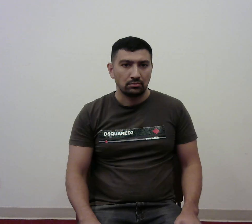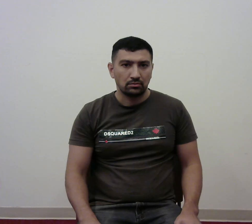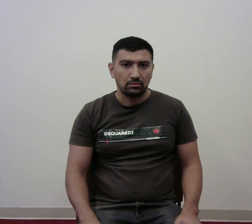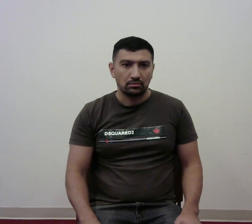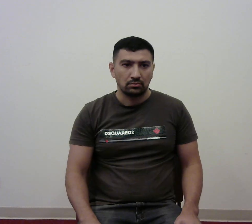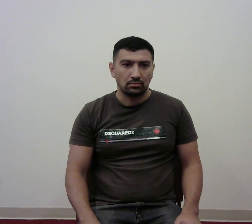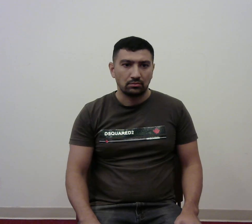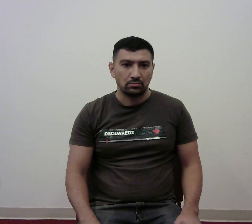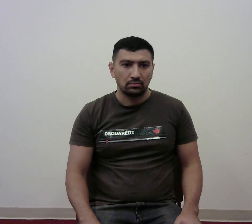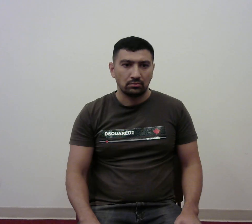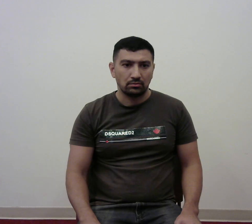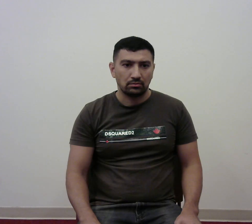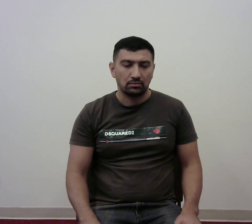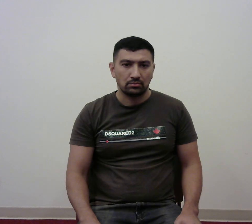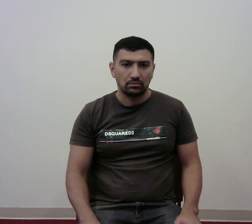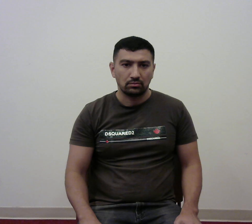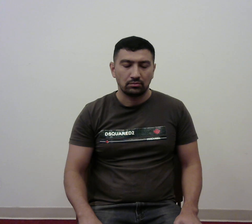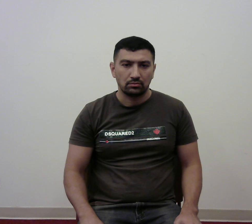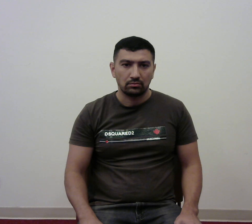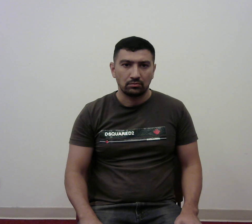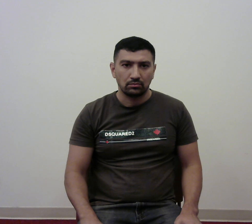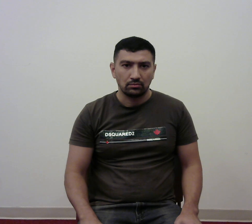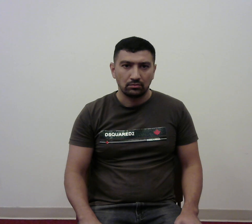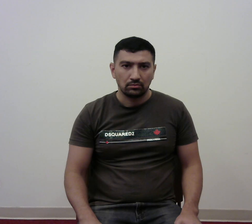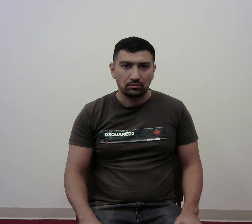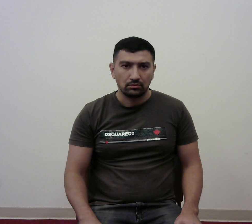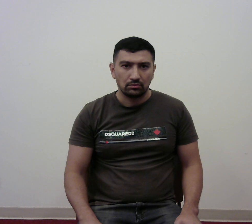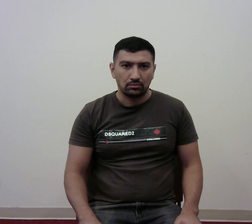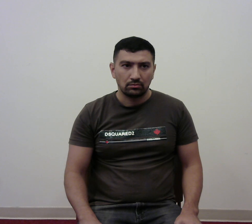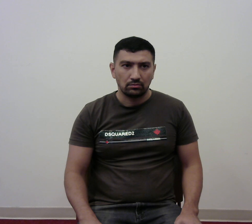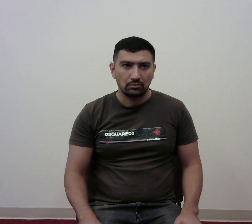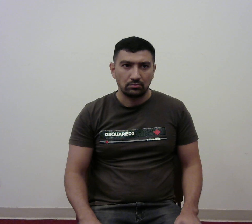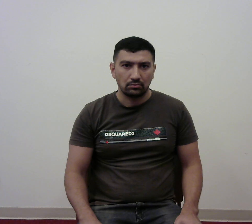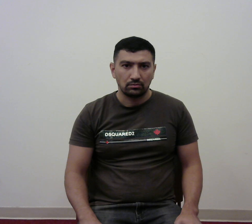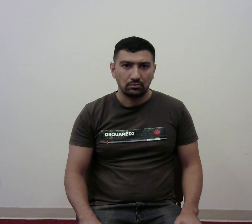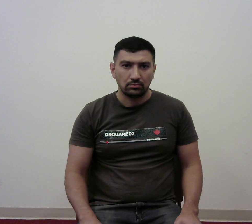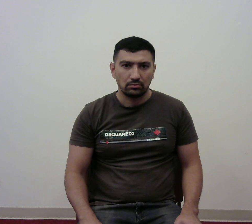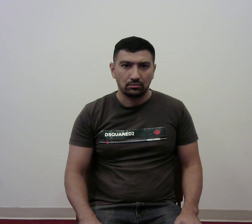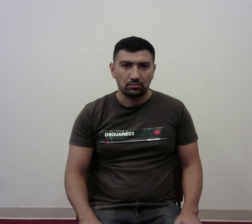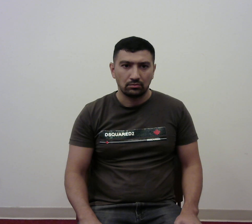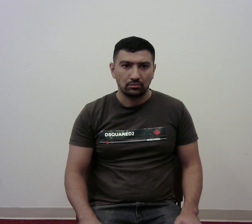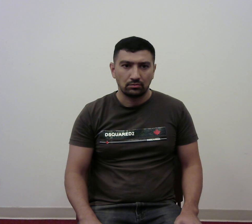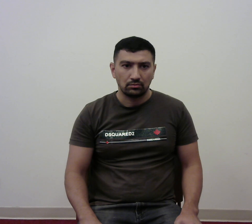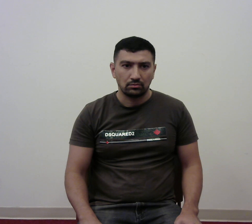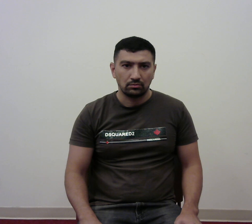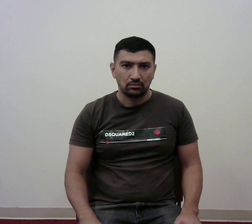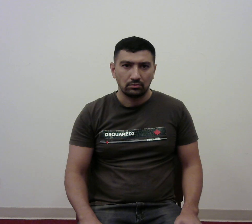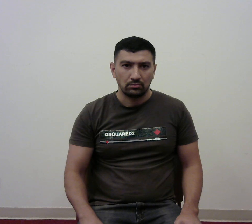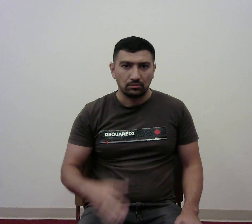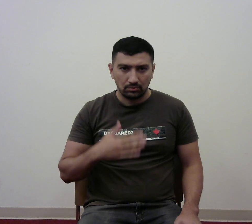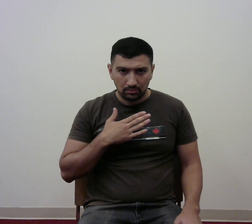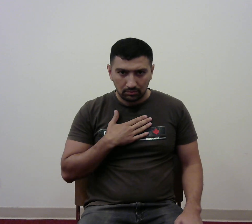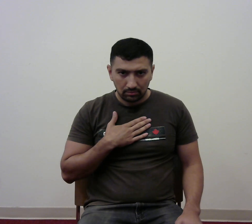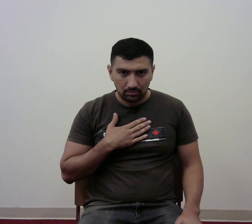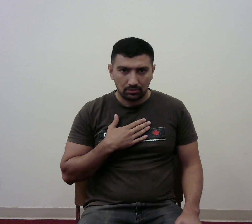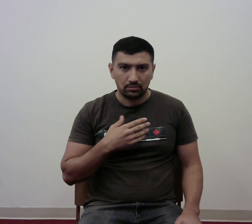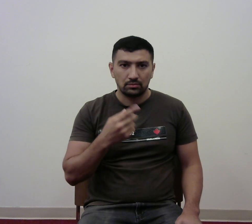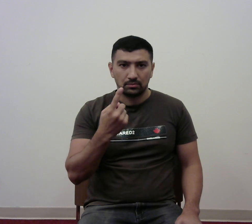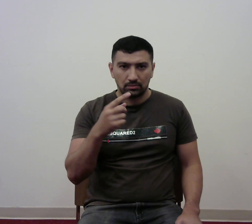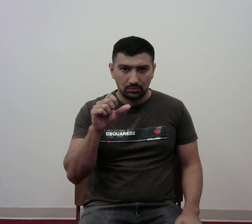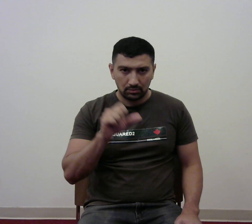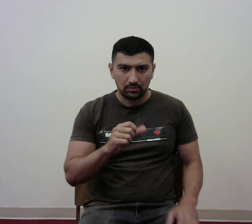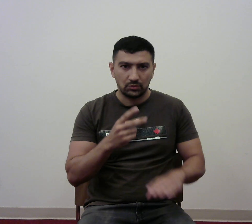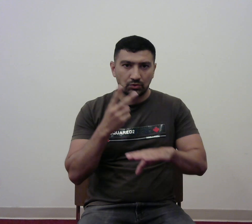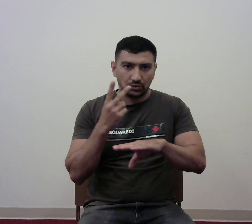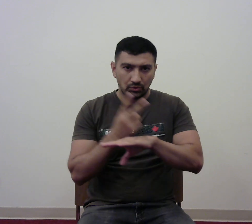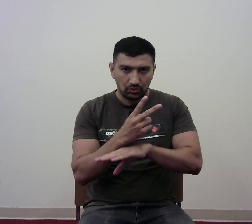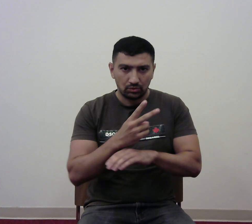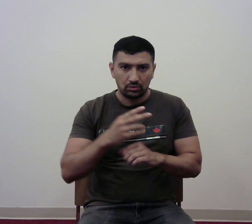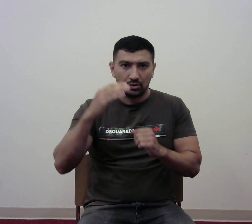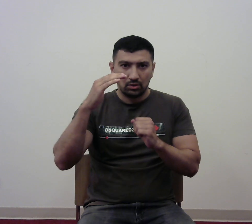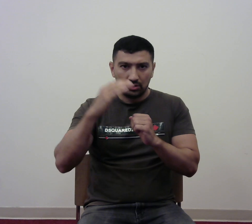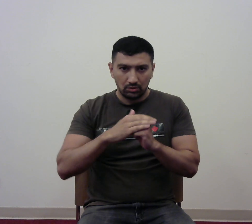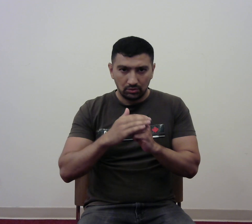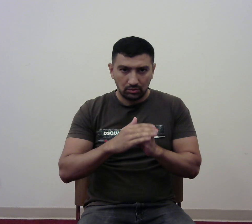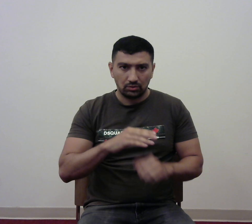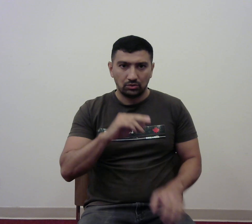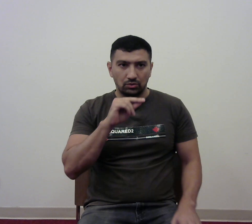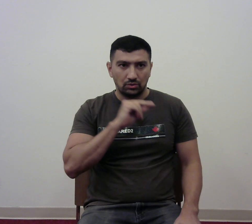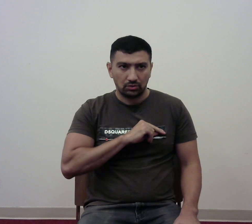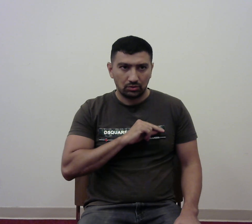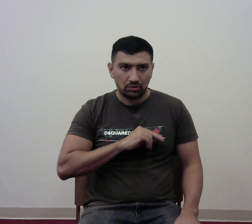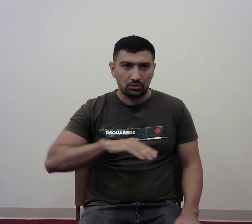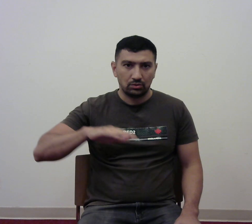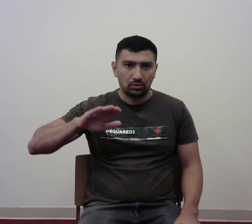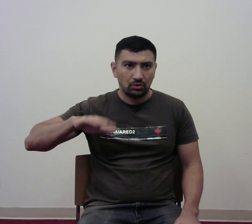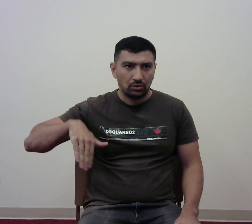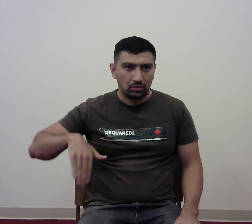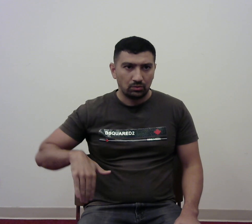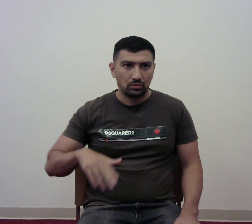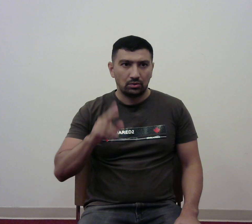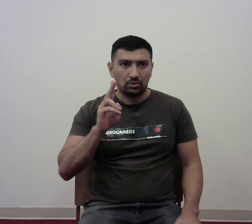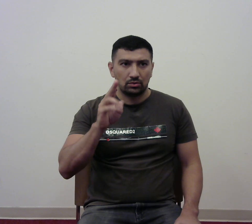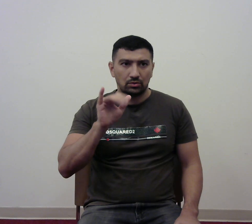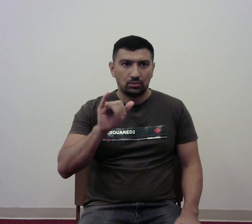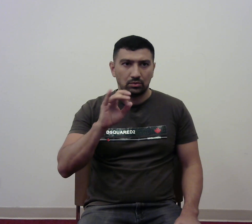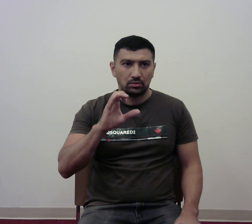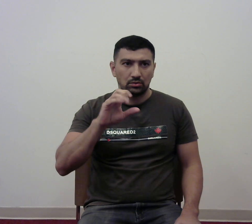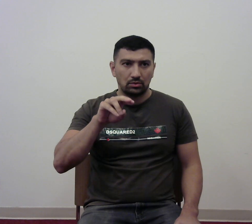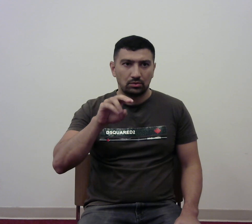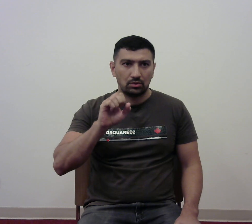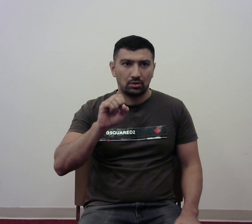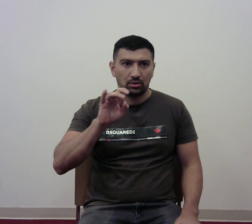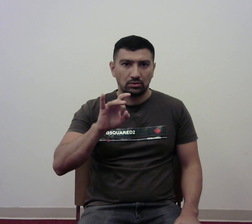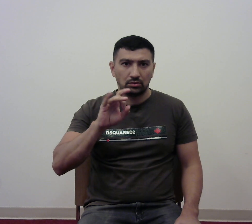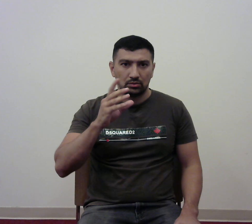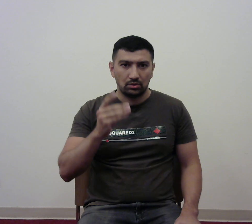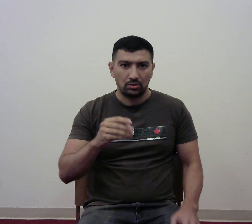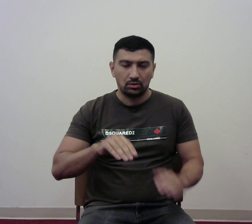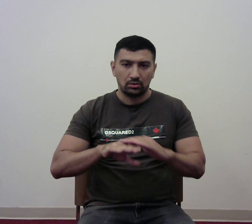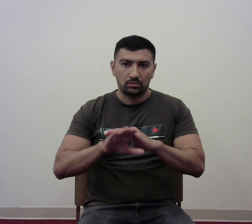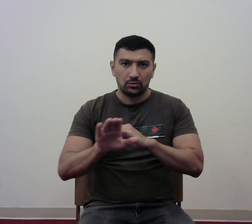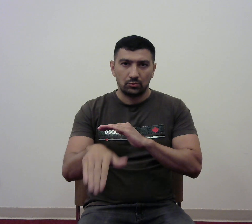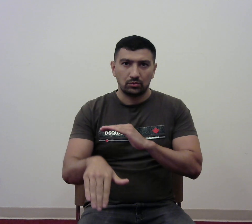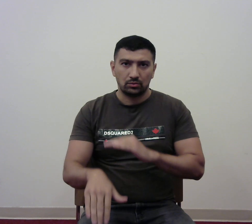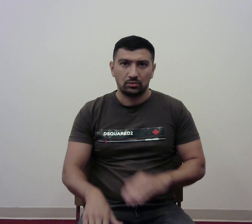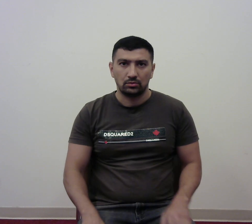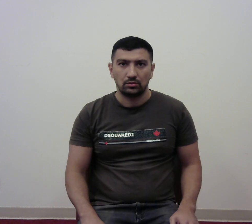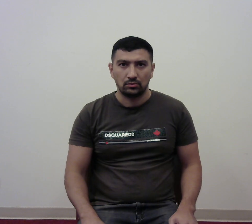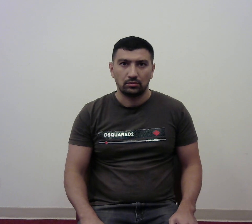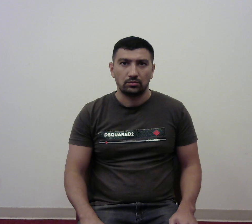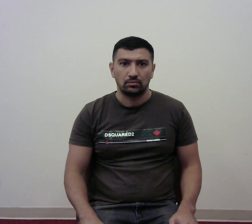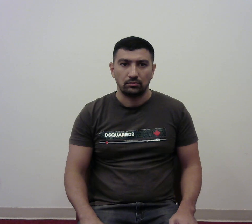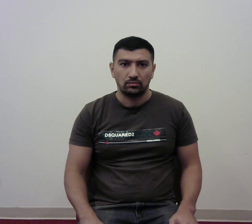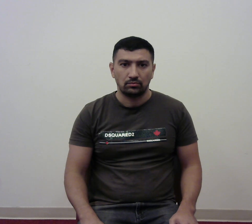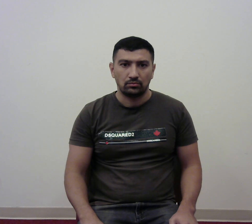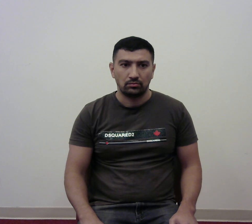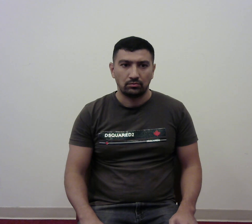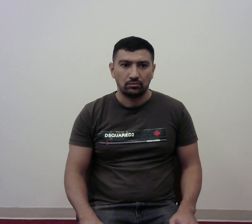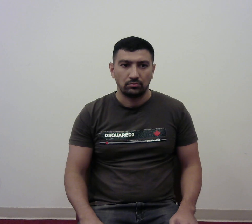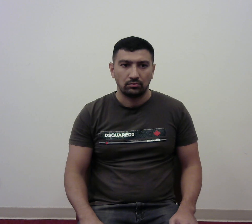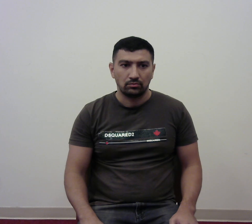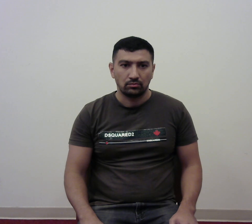Mən həftədə 2 dəfə axşam işdən sonra kursa gedirəm